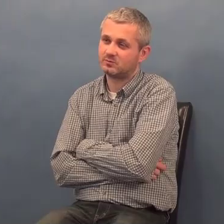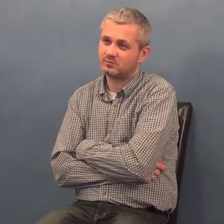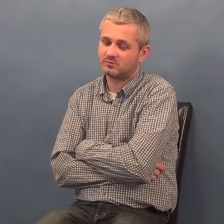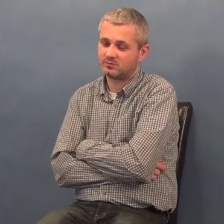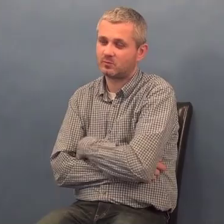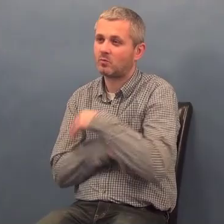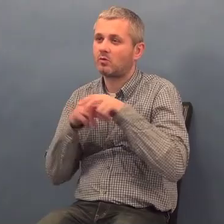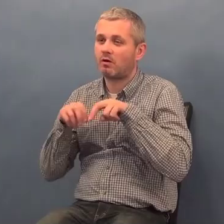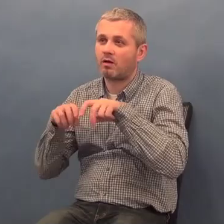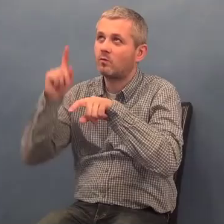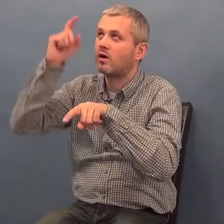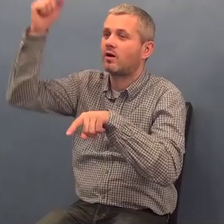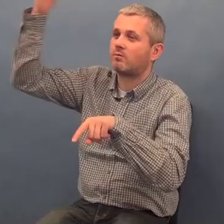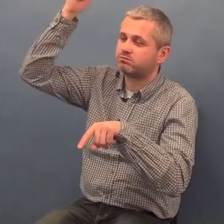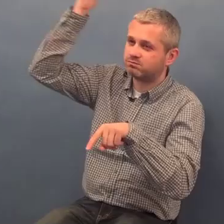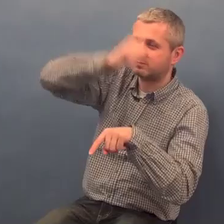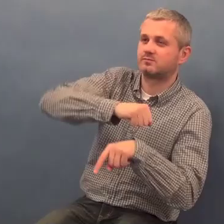Idziesz i uwaga, z góry coś na ciebie spada.